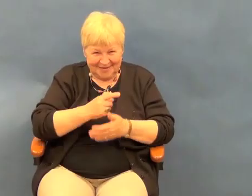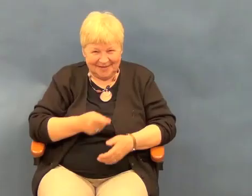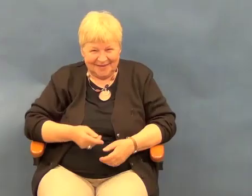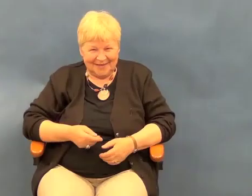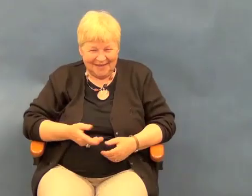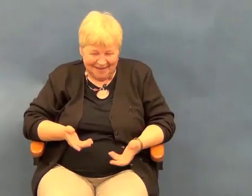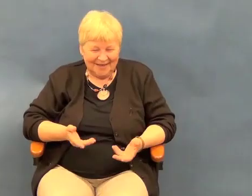No.